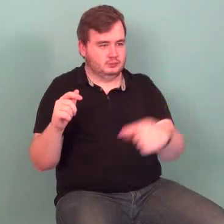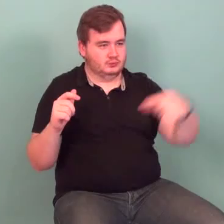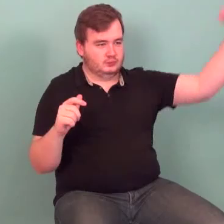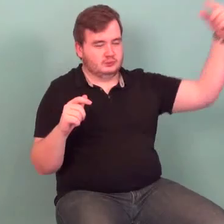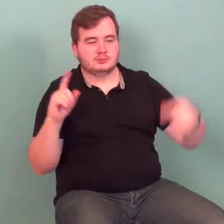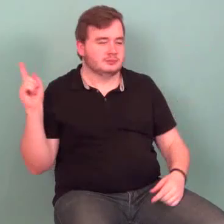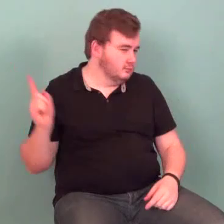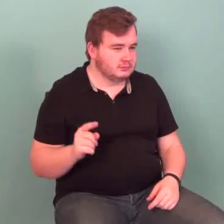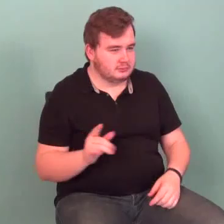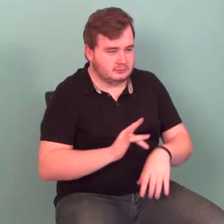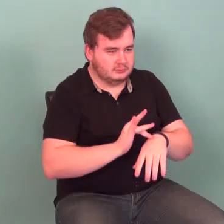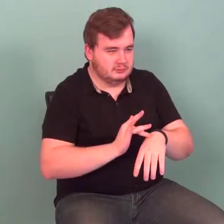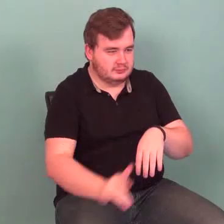Osoba wróciła i zobaczyła, że już nie ma żadnych truskawek.